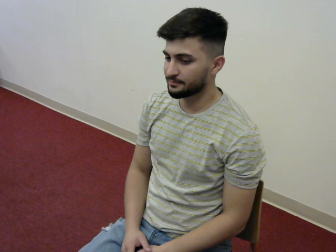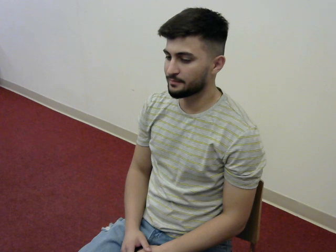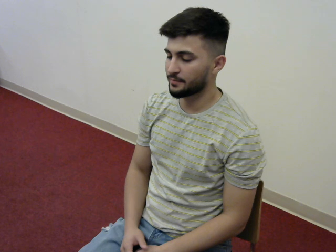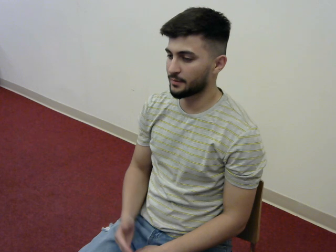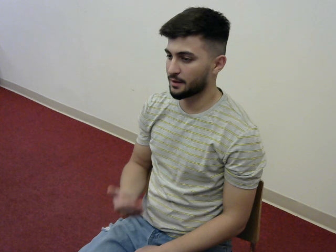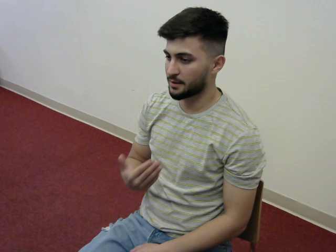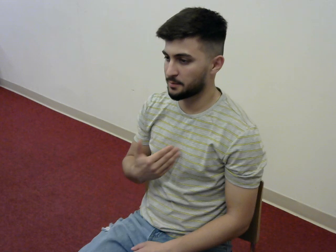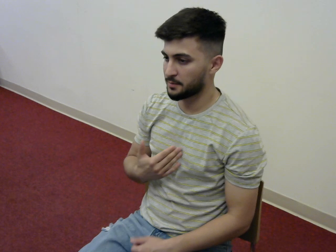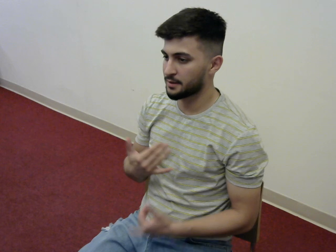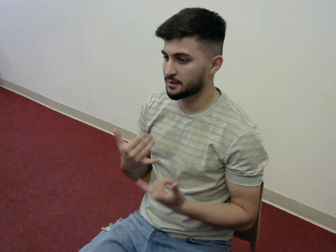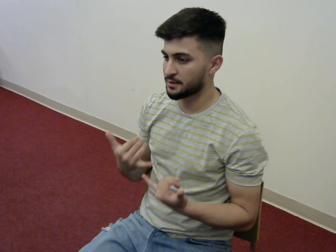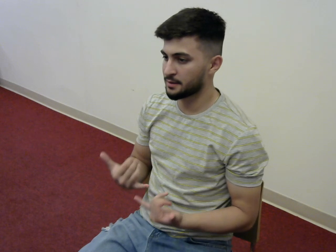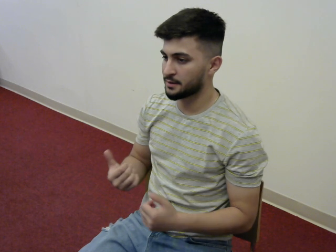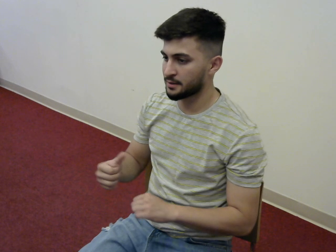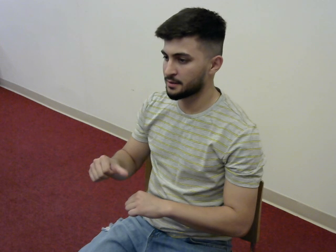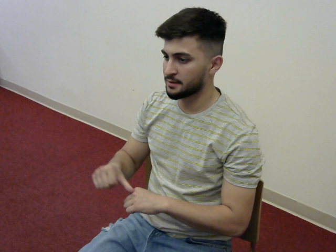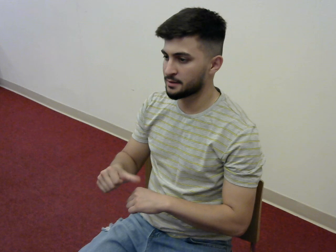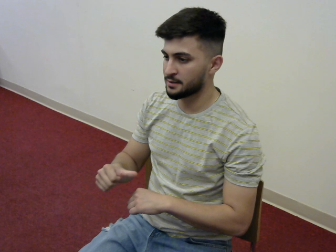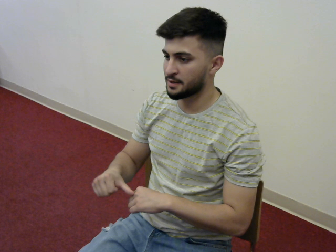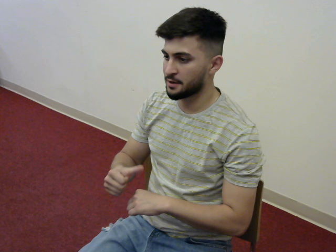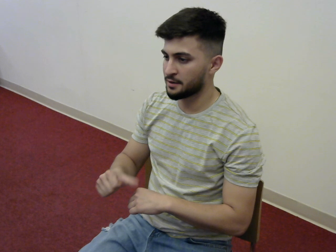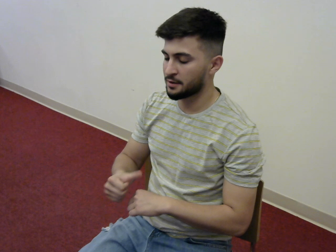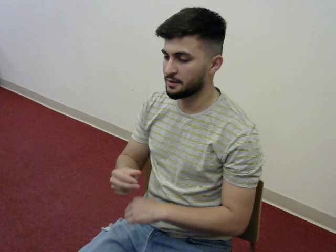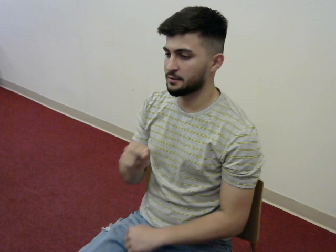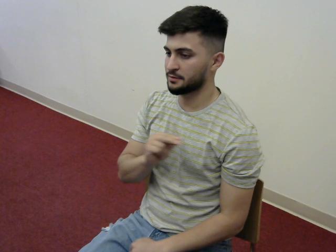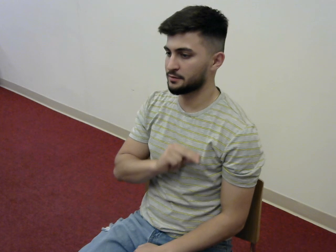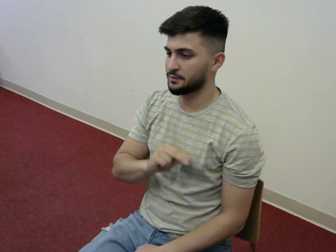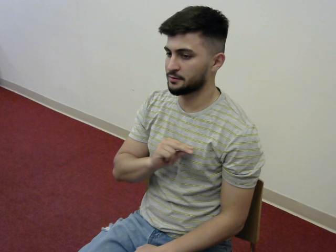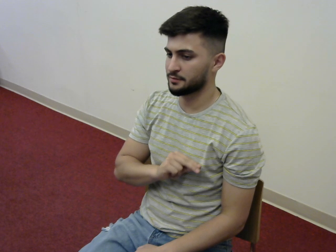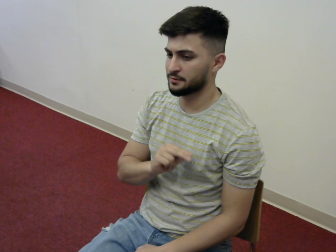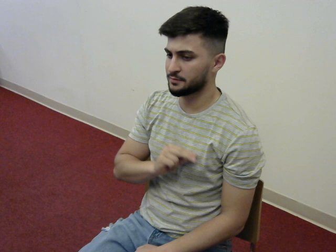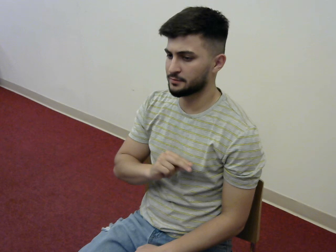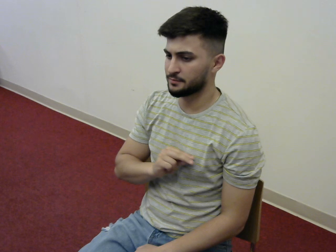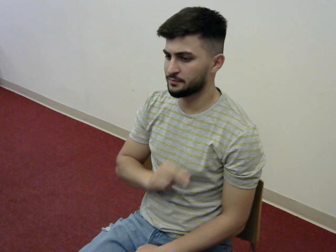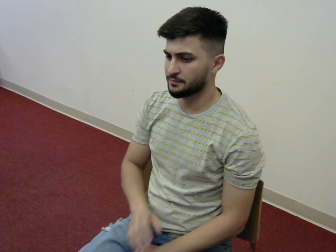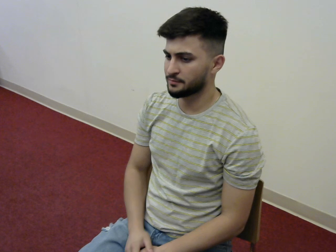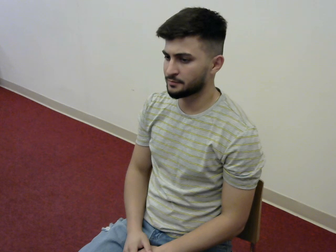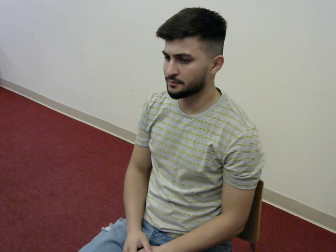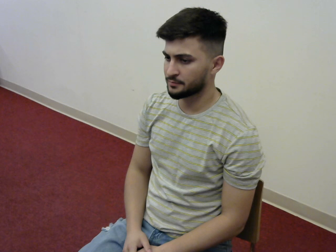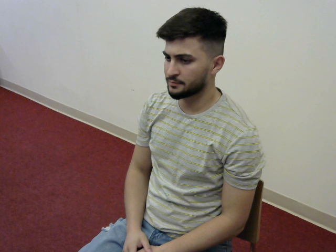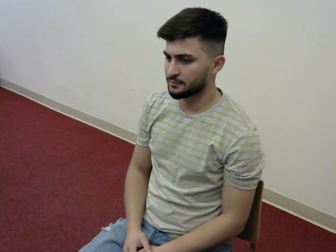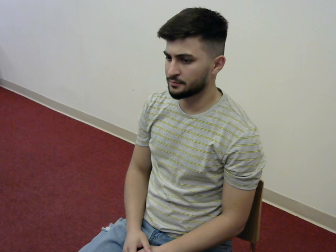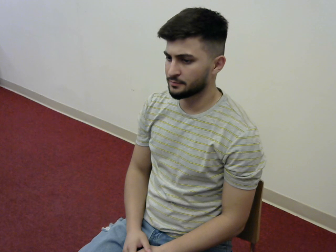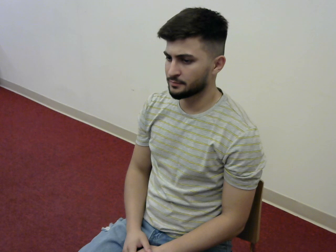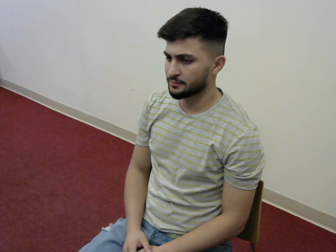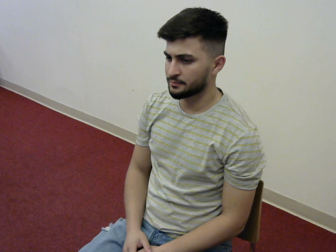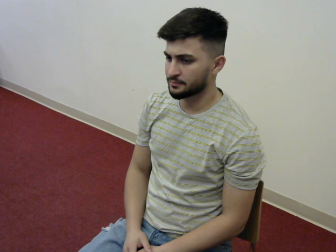Mən indi zərgər işləyirəm